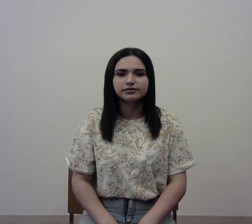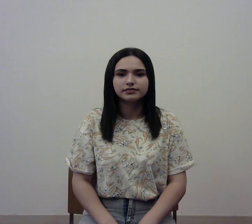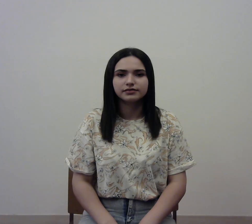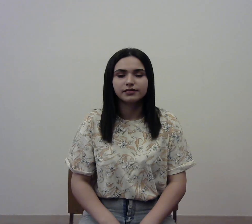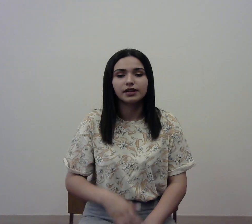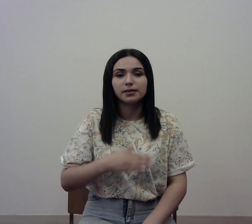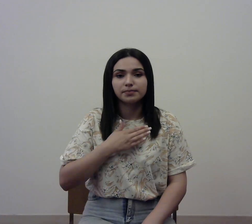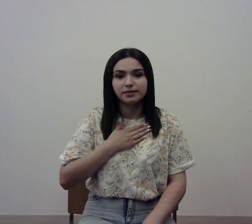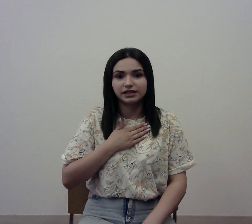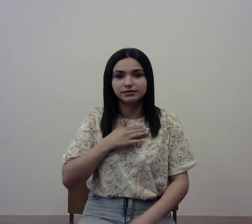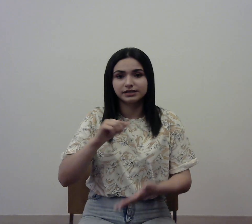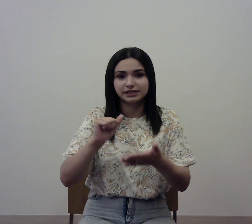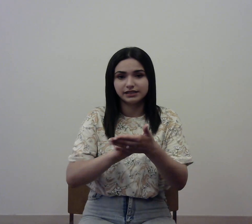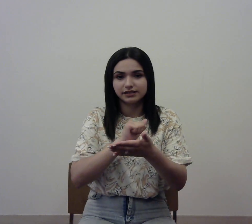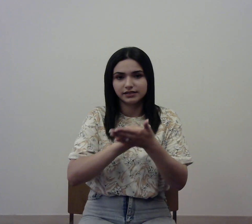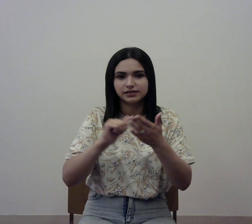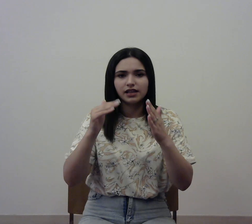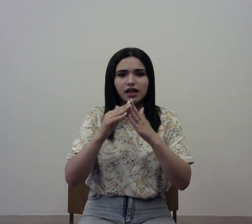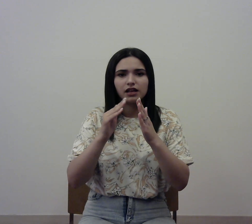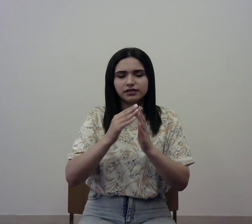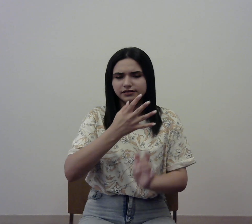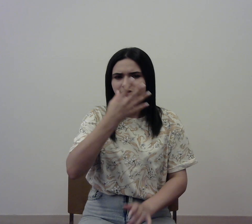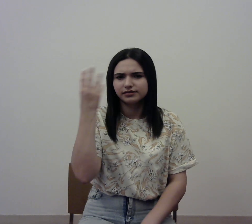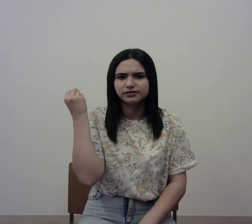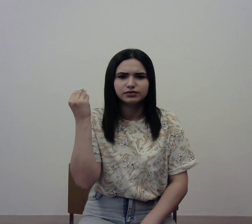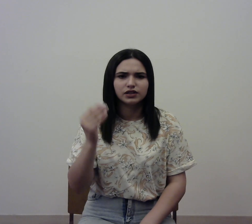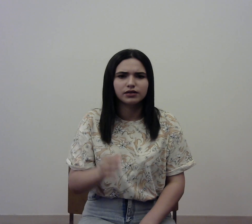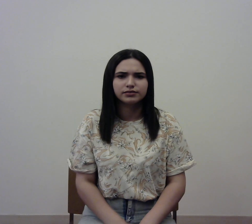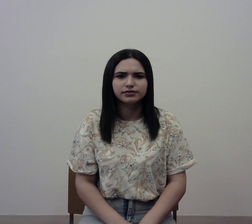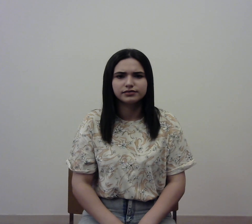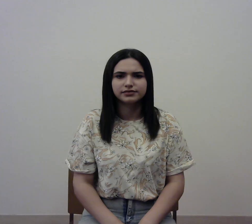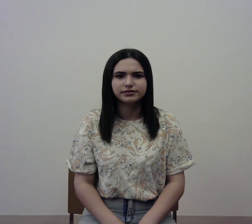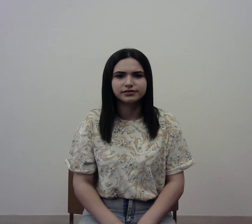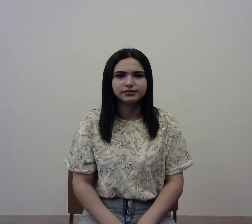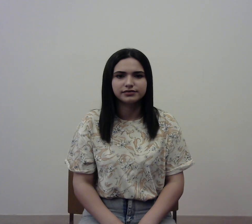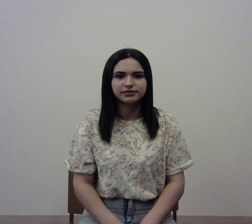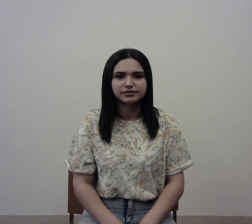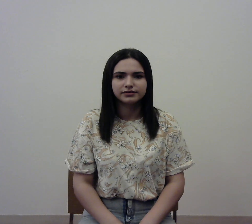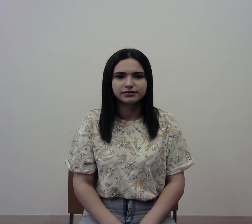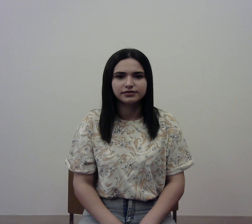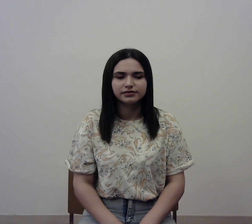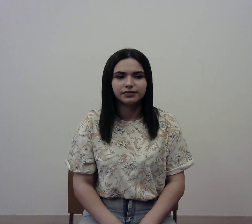Mən sənədlərimi evdə unutmuşam